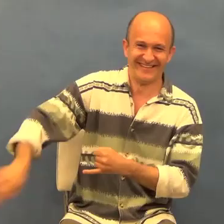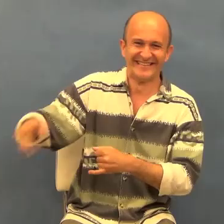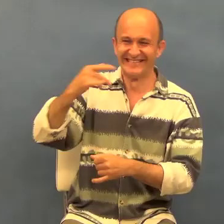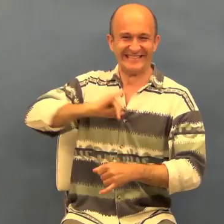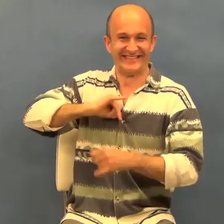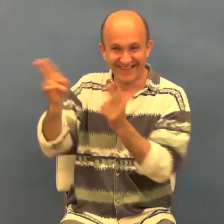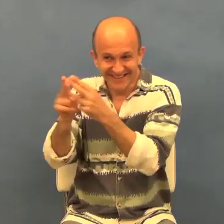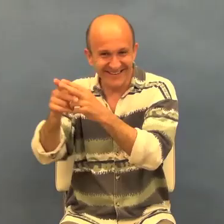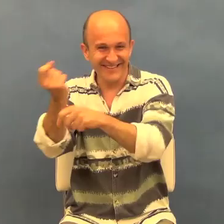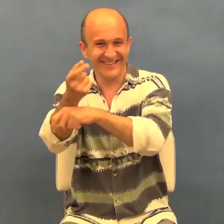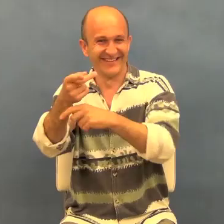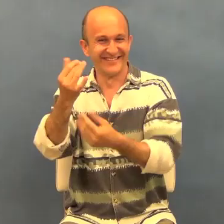Bo oni się umówili, że będzie rzucał w okno, żeby zarabiać pieniądze.